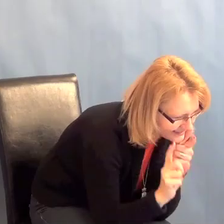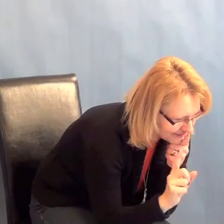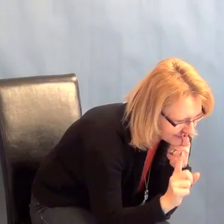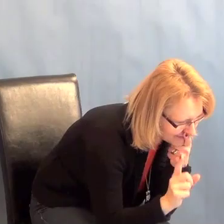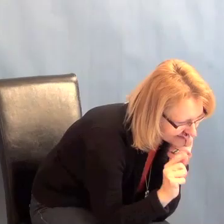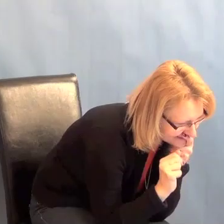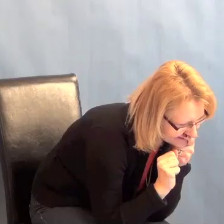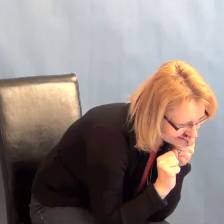Nie.